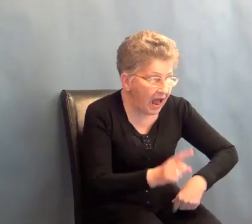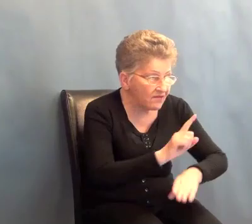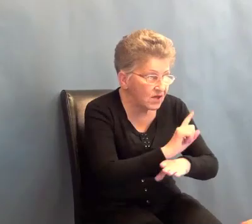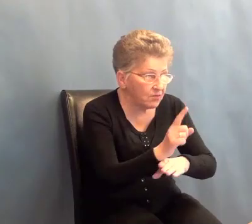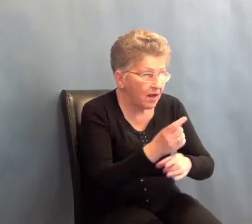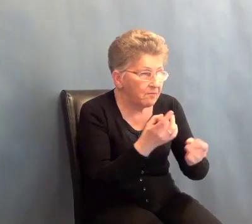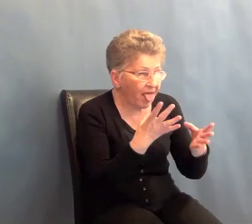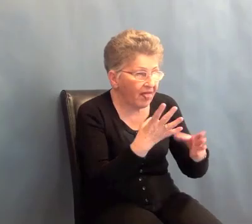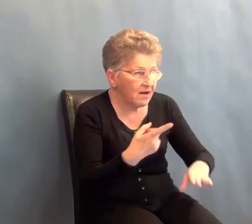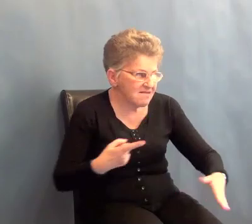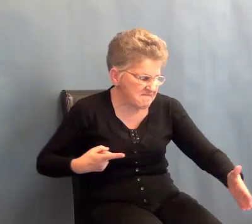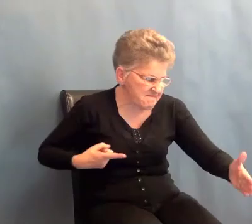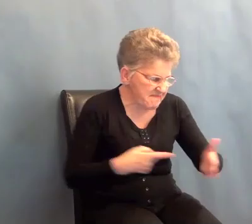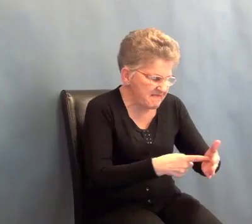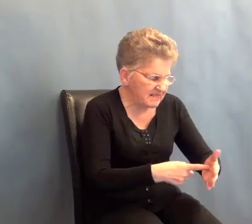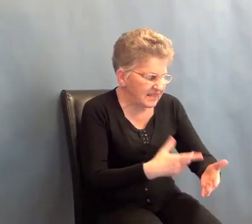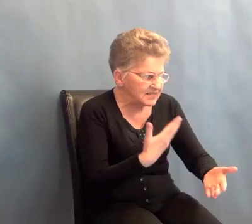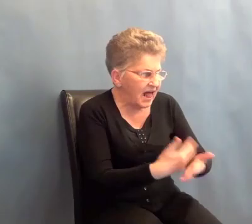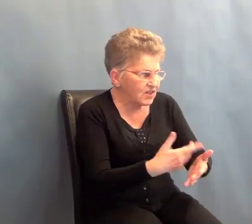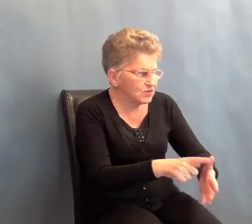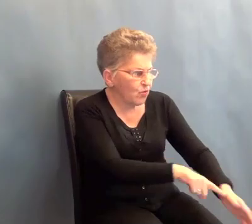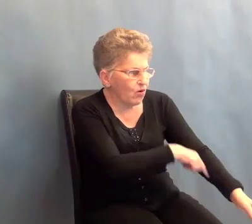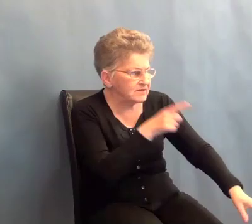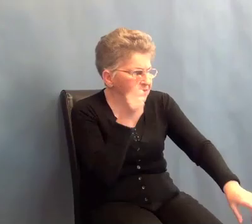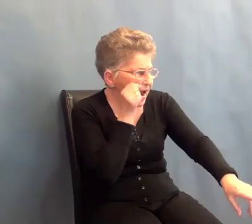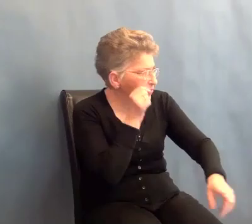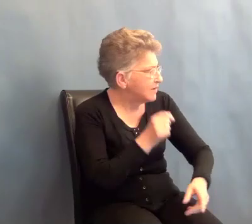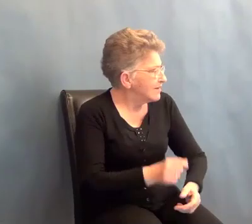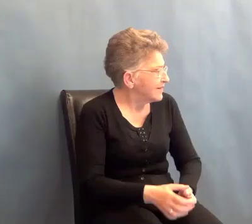Wskazówka się popsuła i wystrzeliła, trafiła go, ponieważ za długo spał.